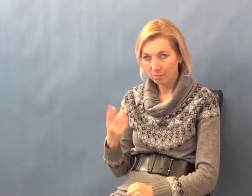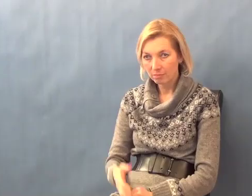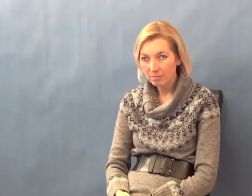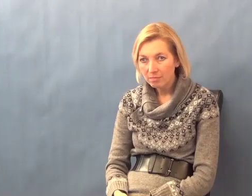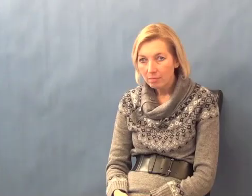Dziwne.